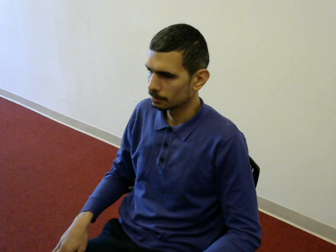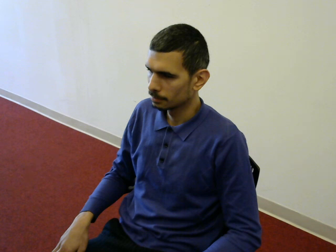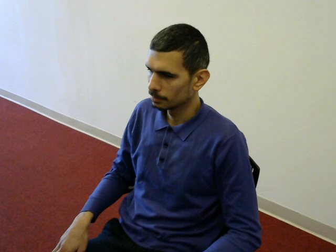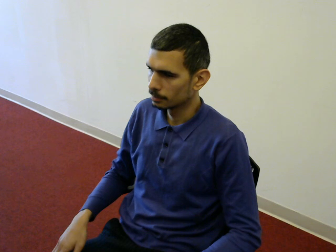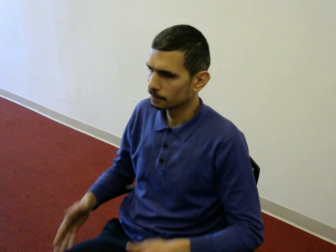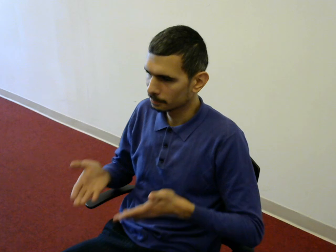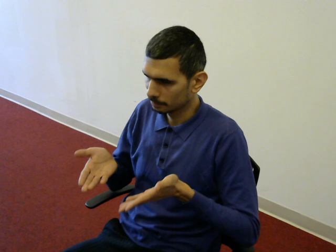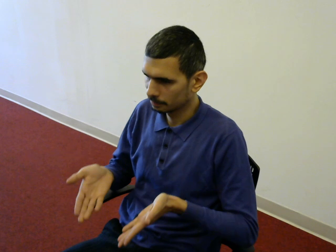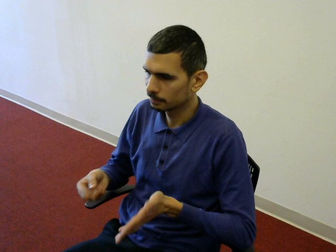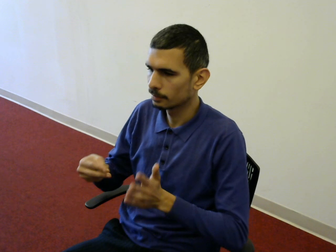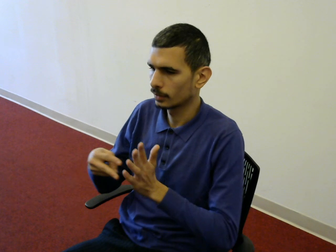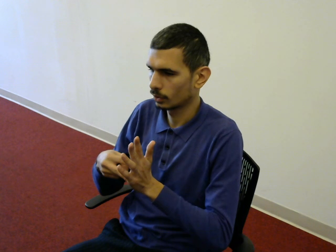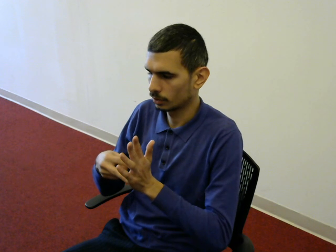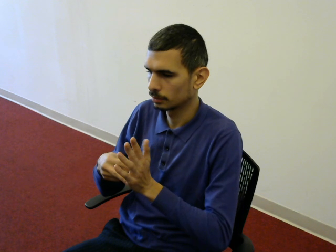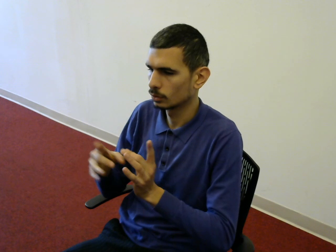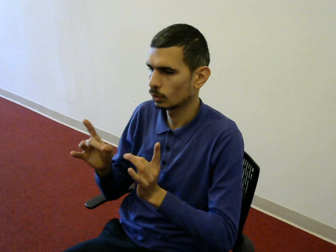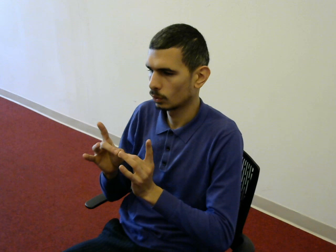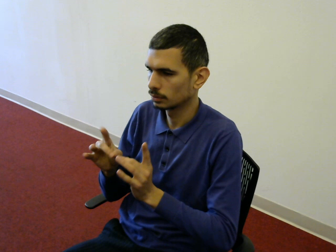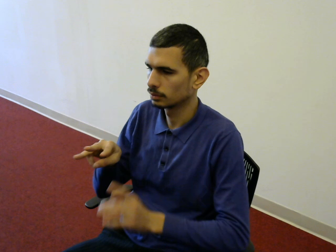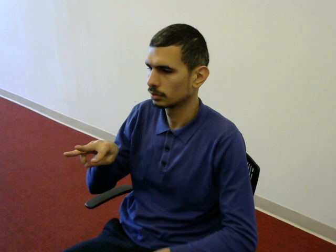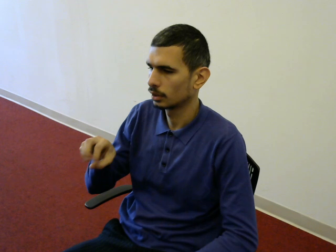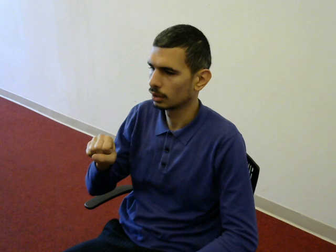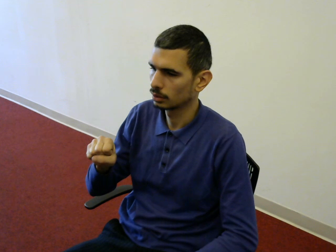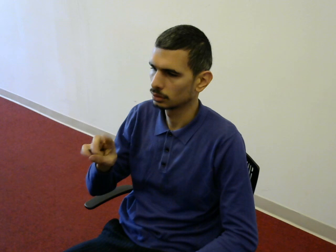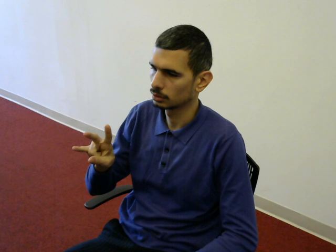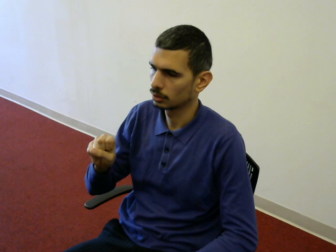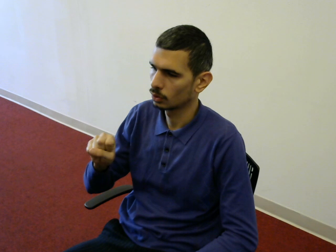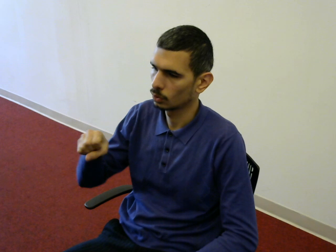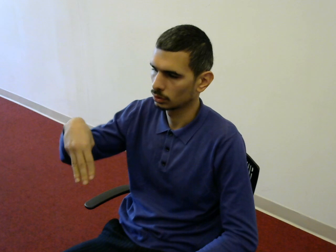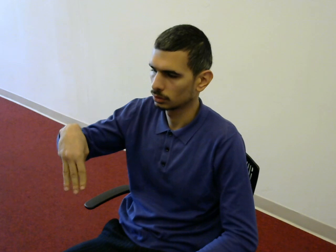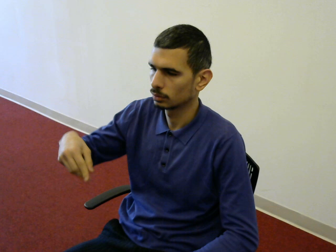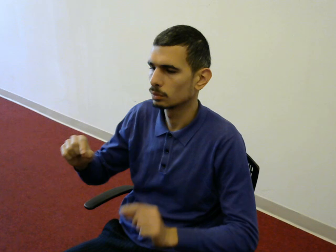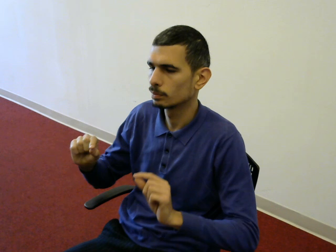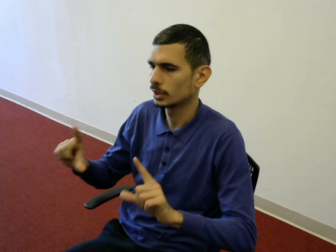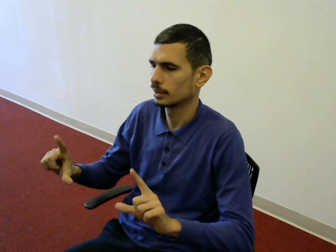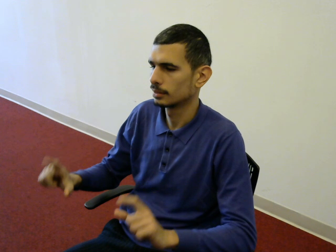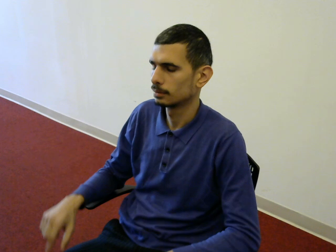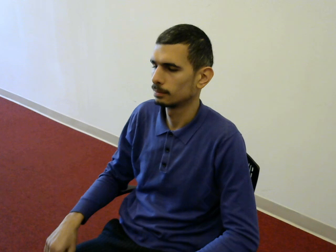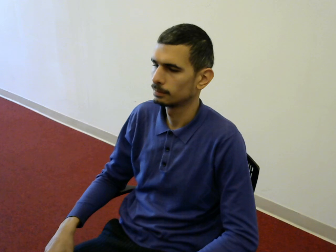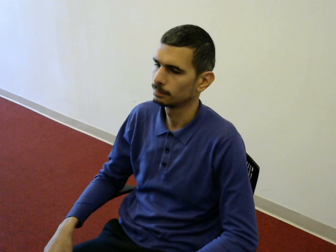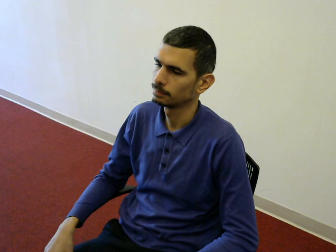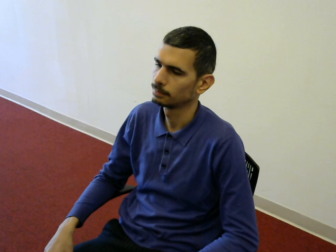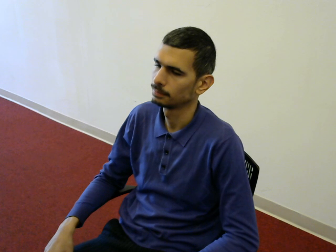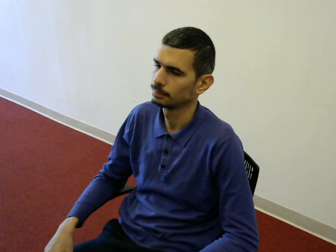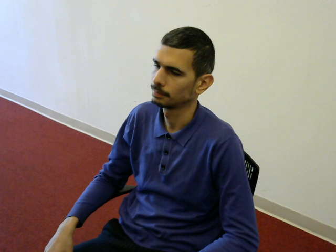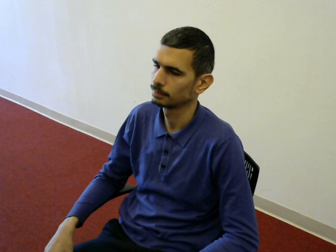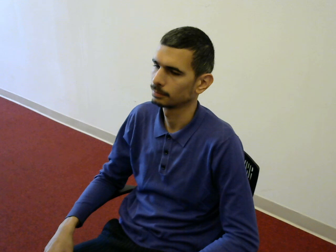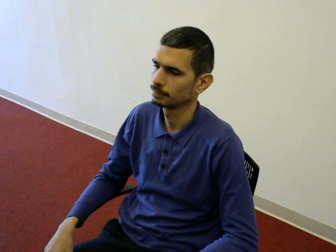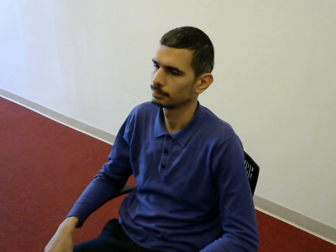Bunun qiyməti 10 manat qalxıb